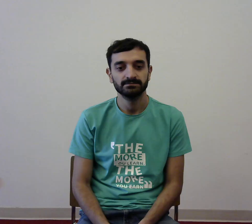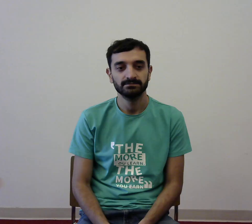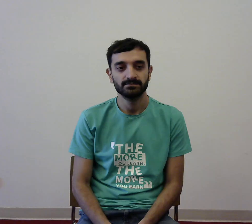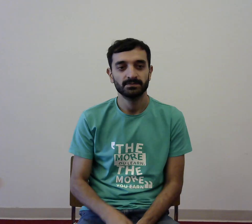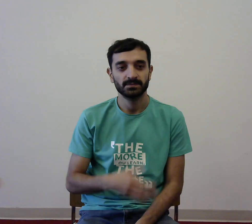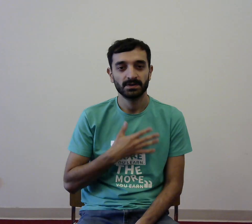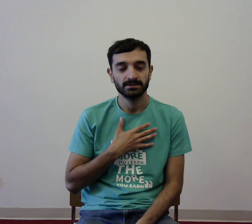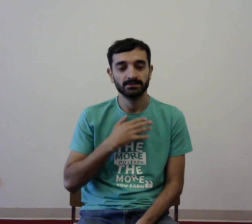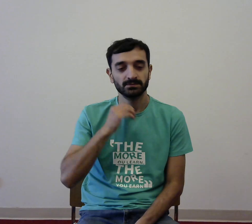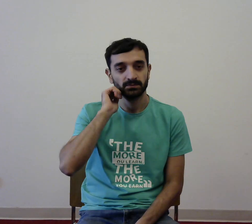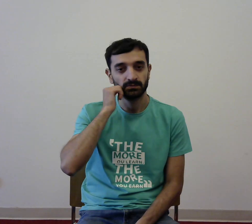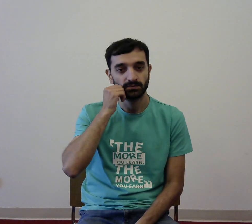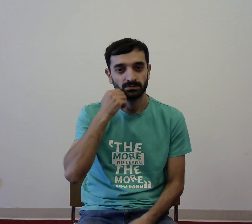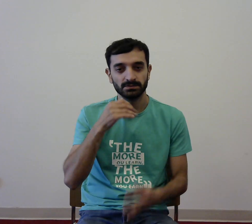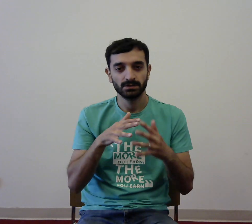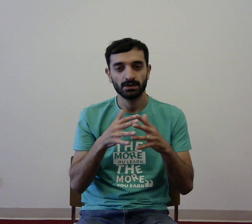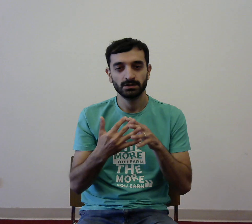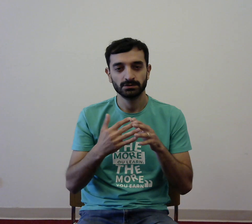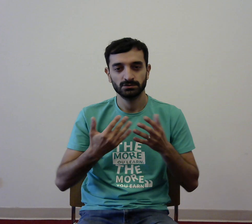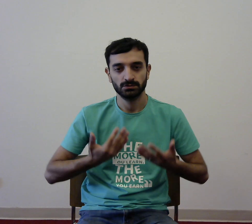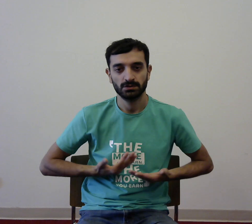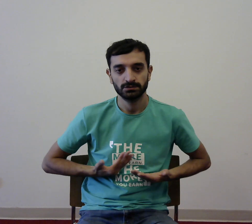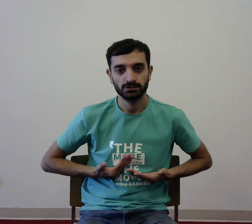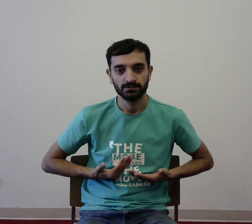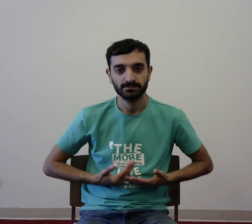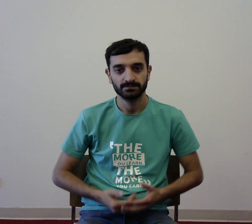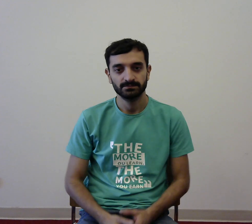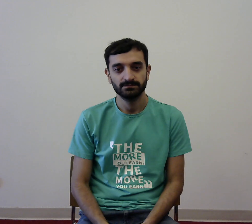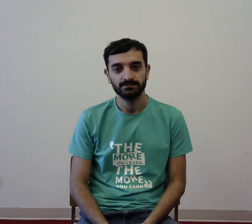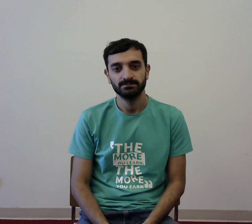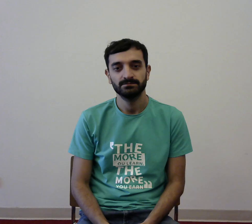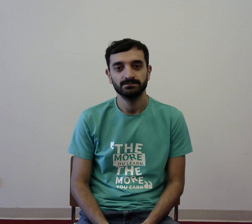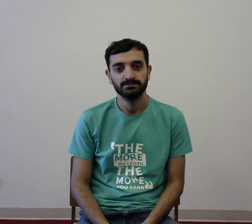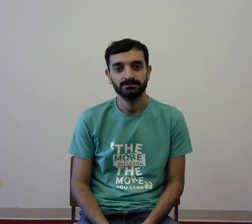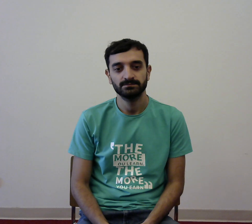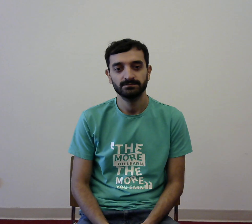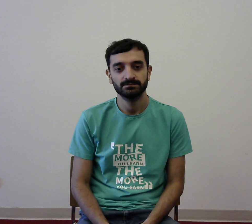Mənim nənəm kənddə yaşayır